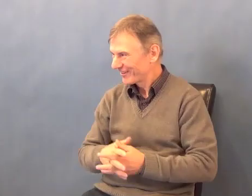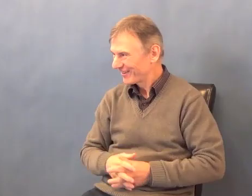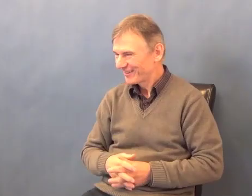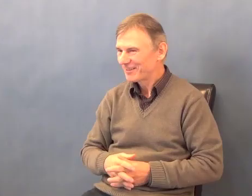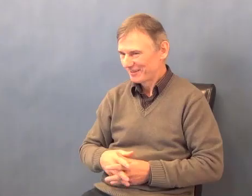Okej.